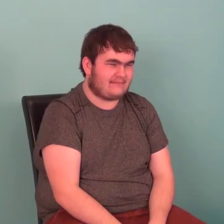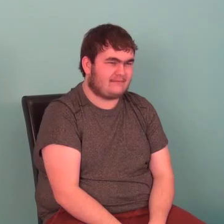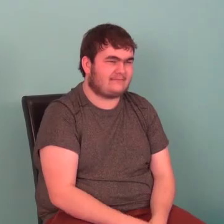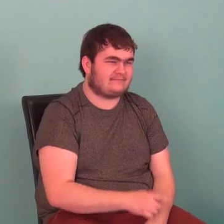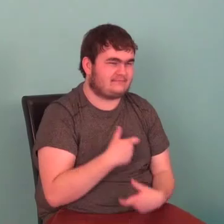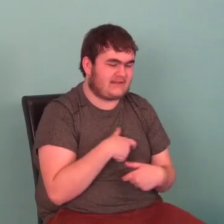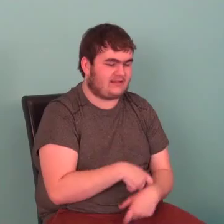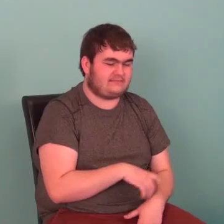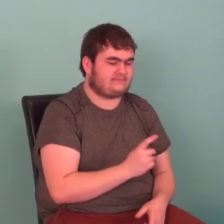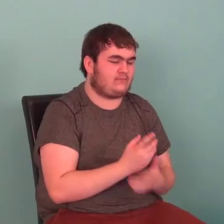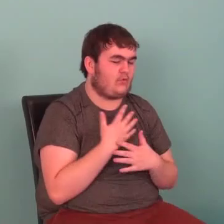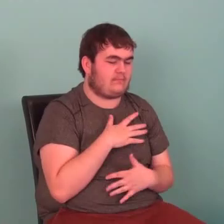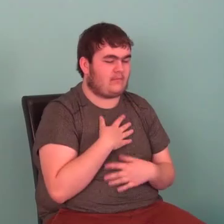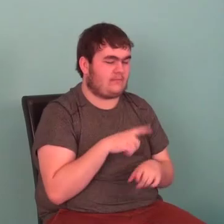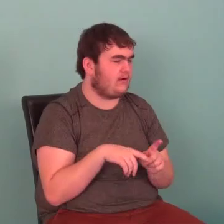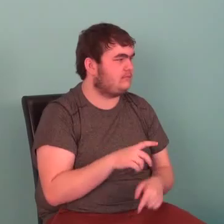Nie wolno mieć kostiumu kąpielowego, trzeba mieć ubranie na sobie.